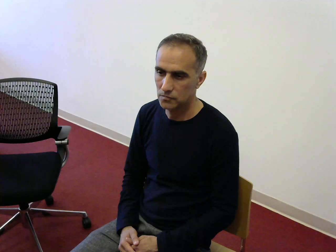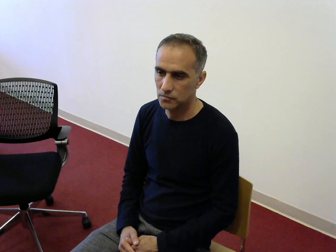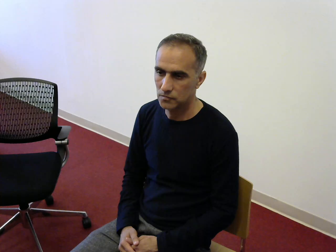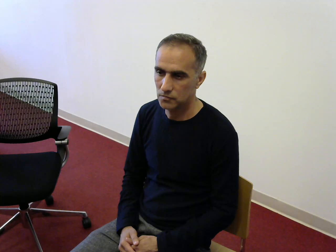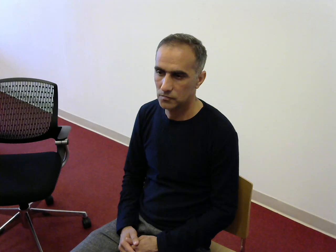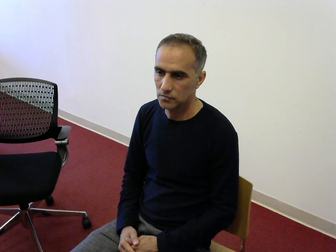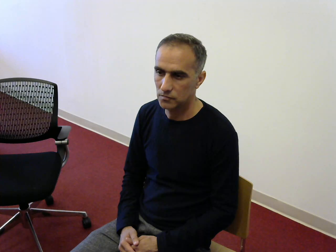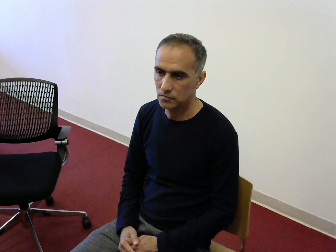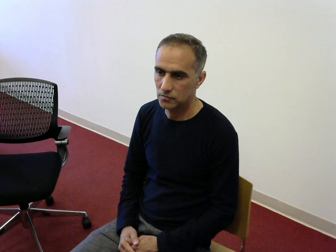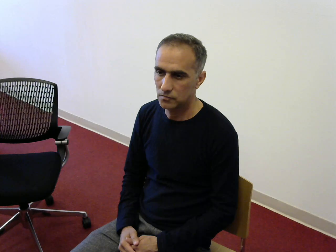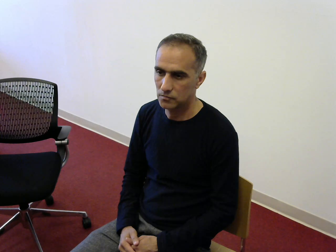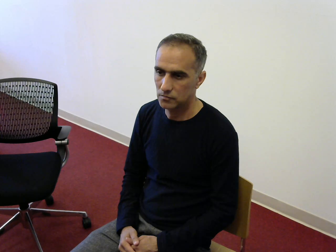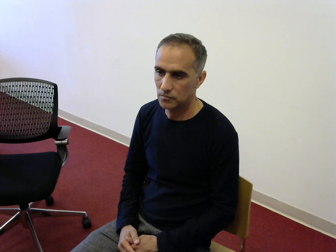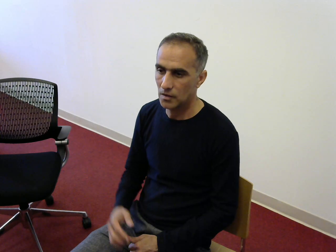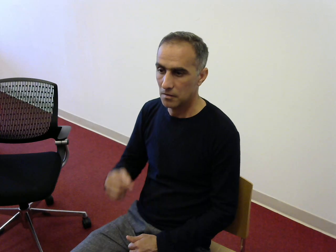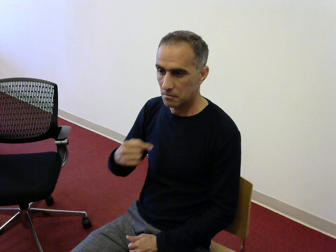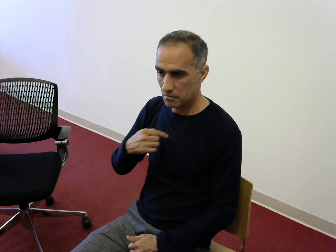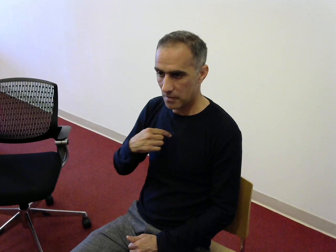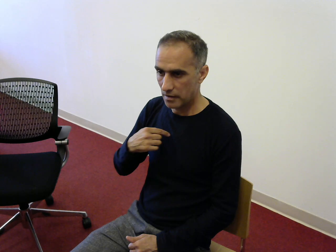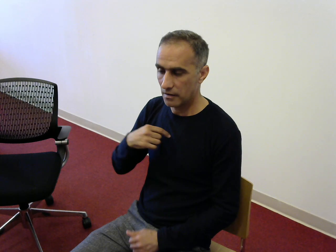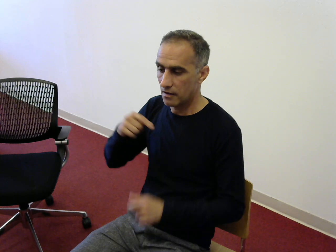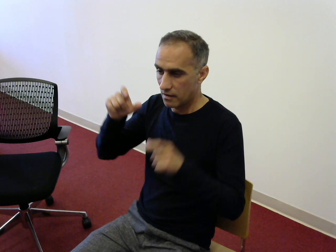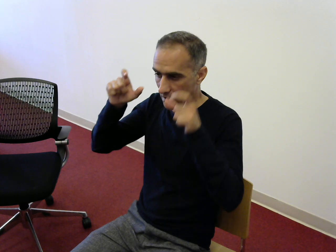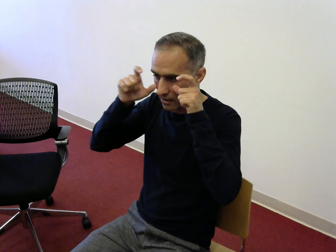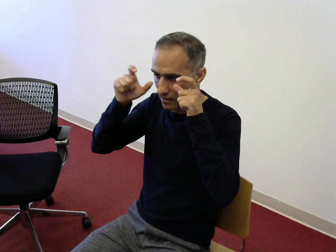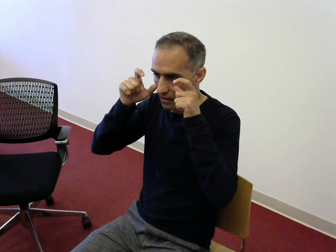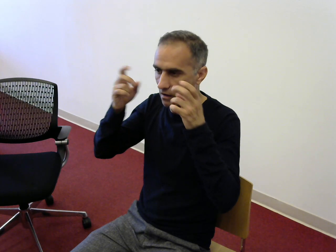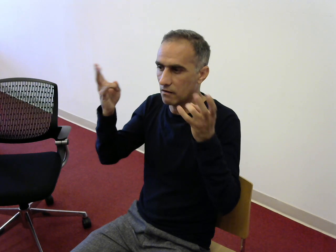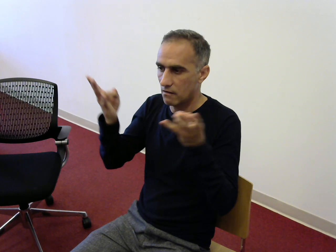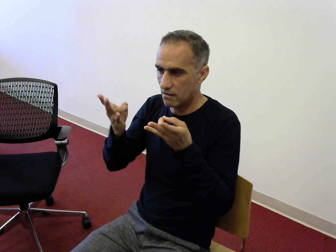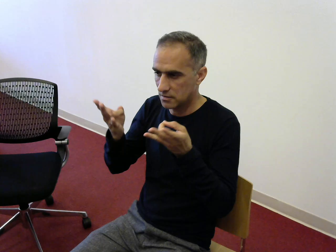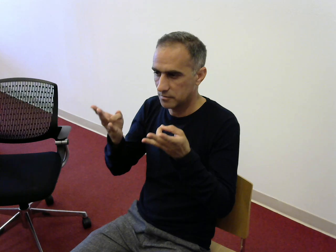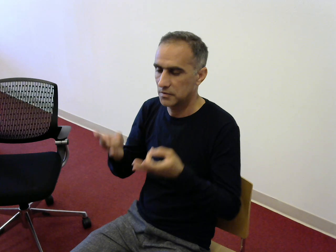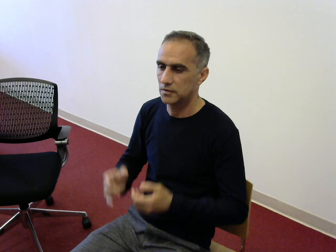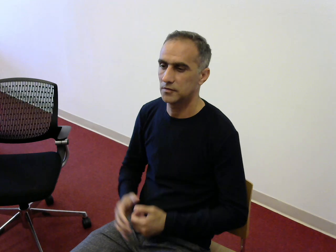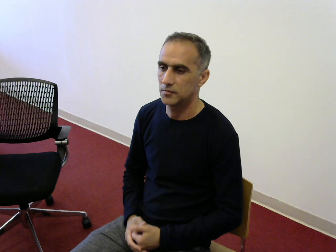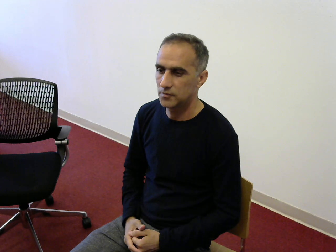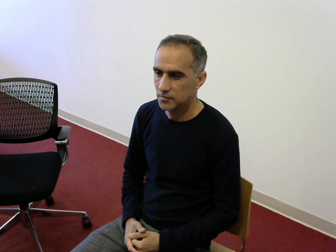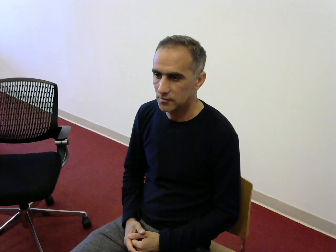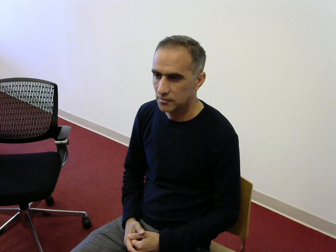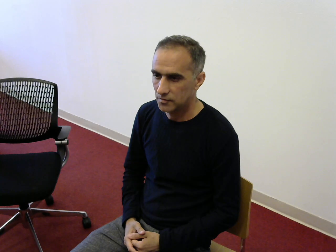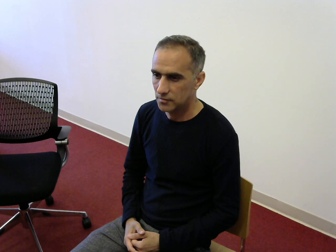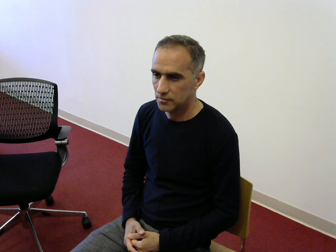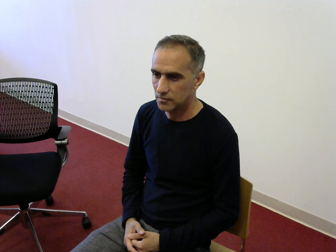Mənə eynək lazımdır